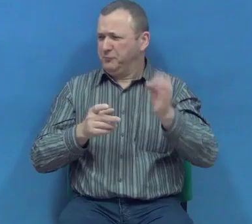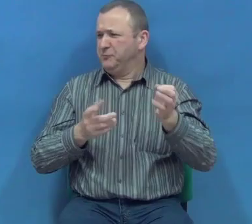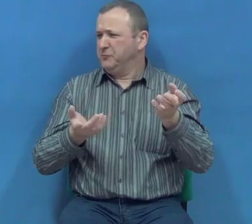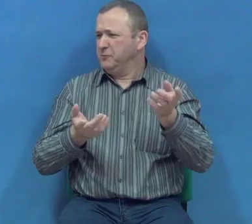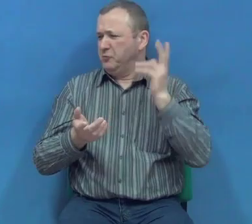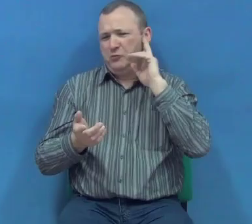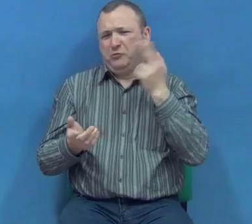Był głuchy, więc spał normalnie.